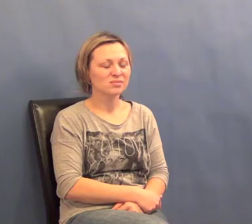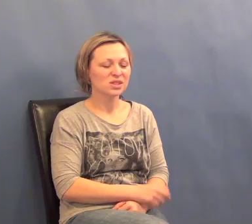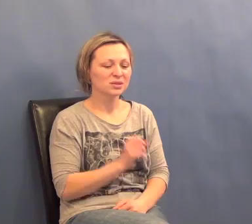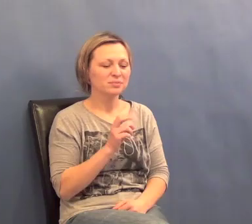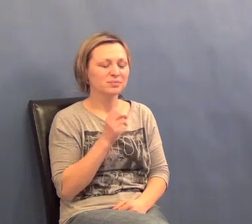Tak.